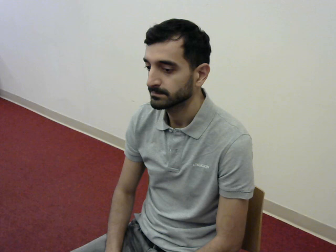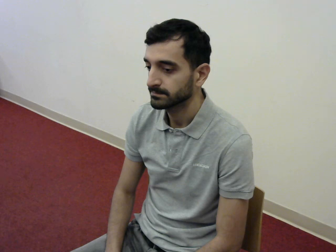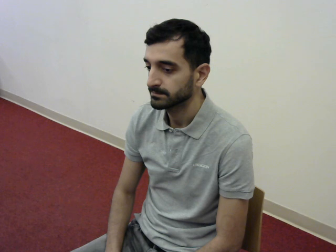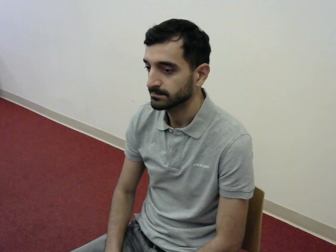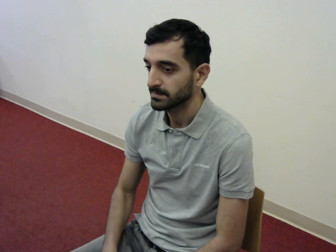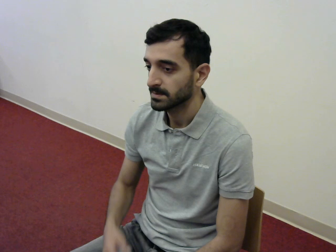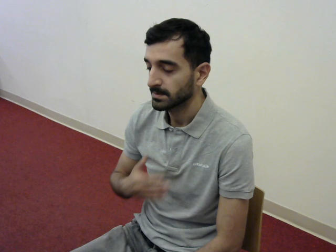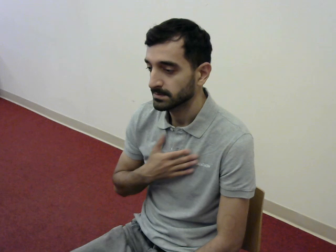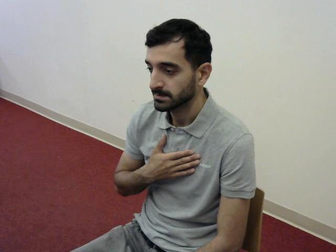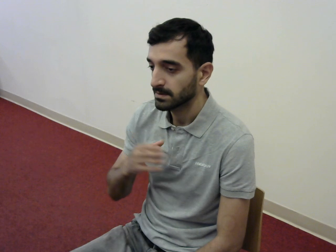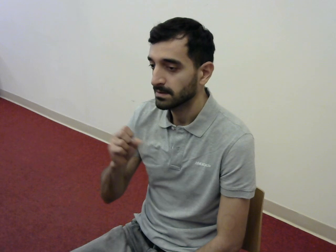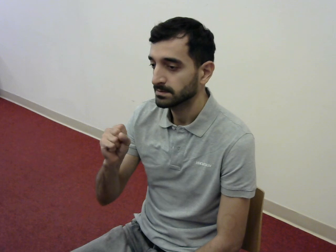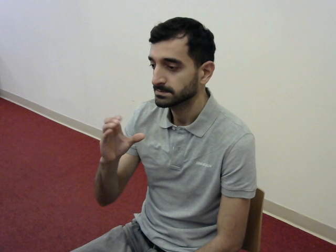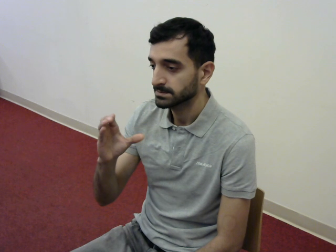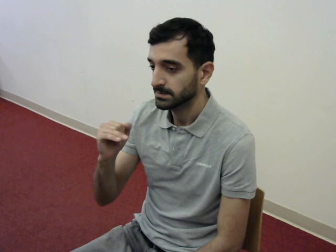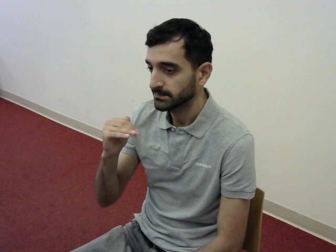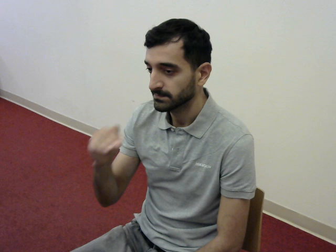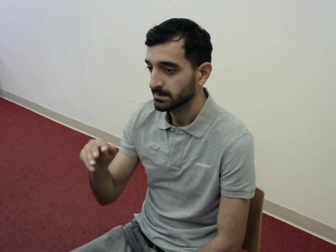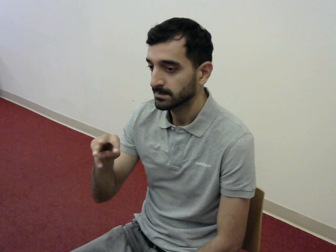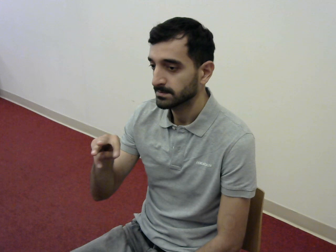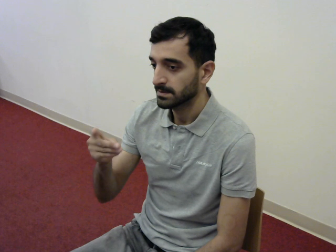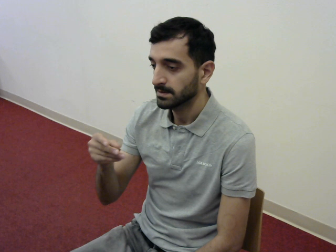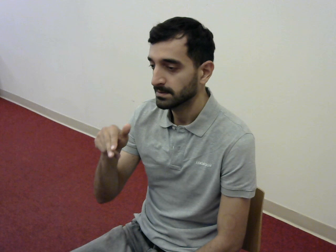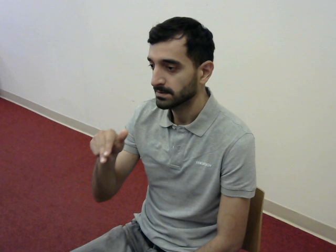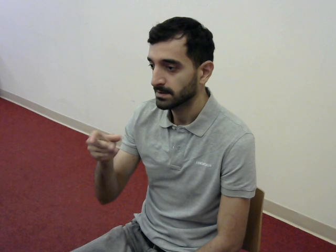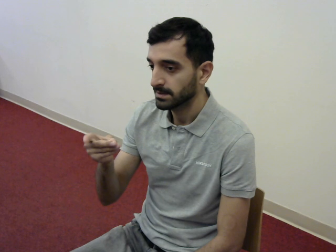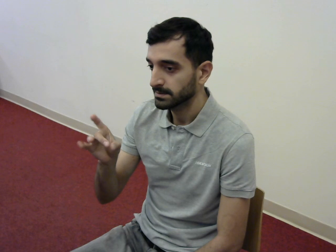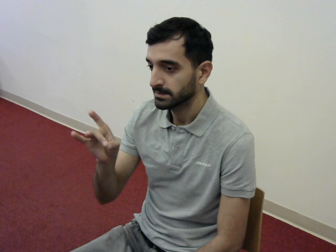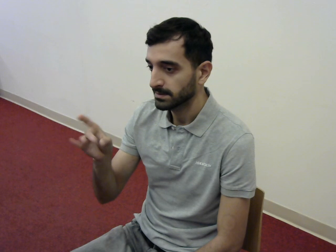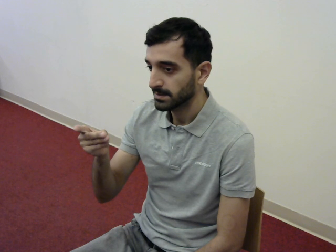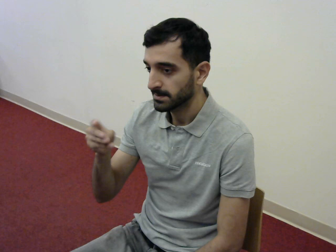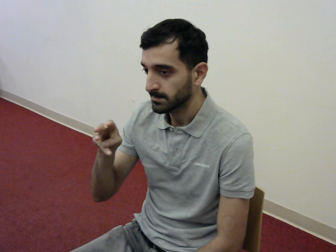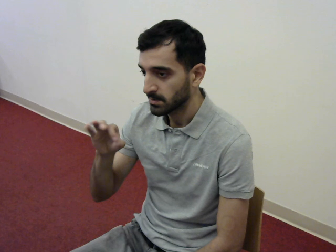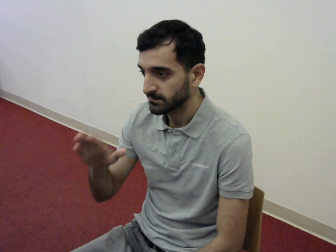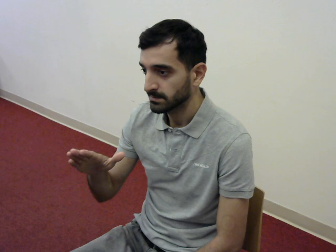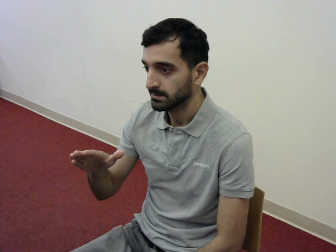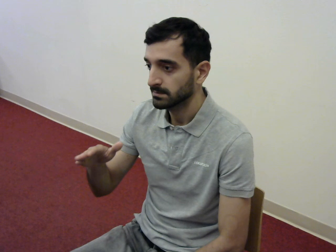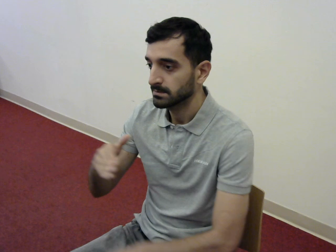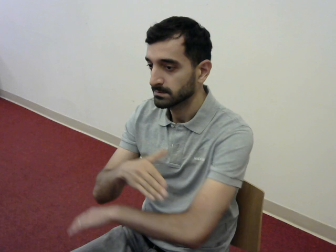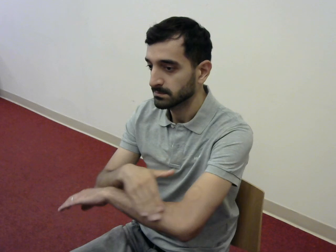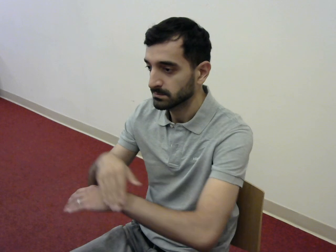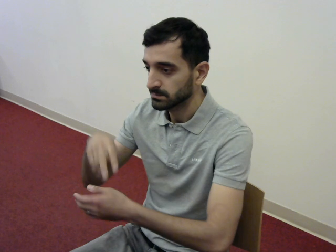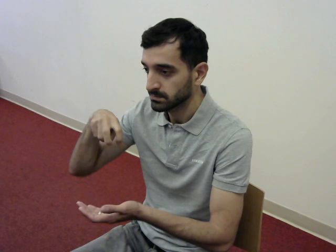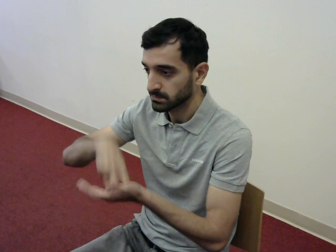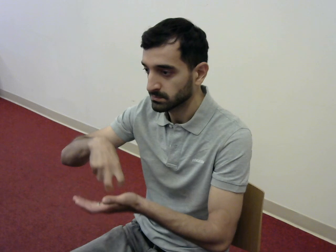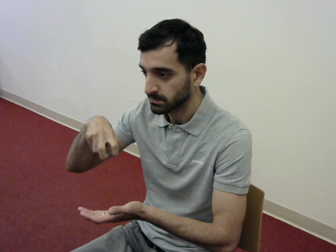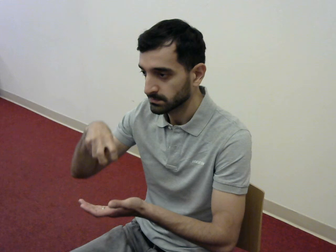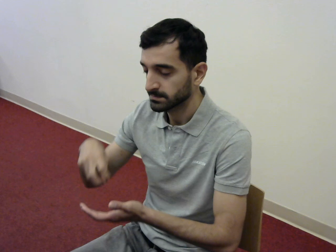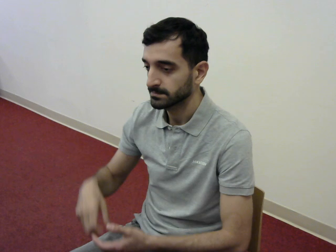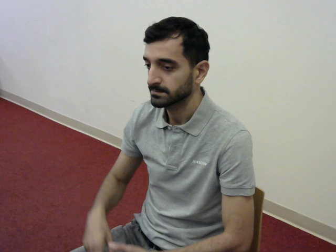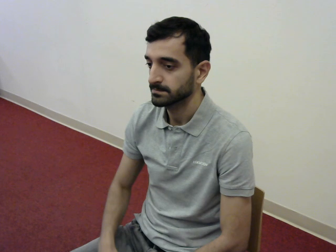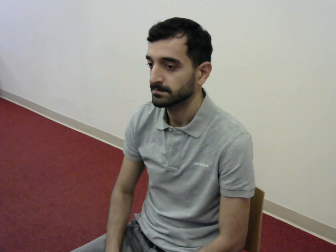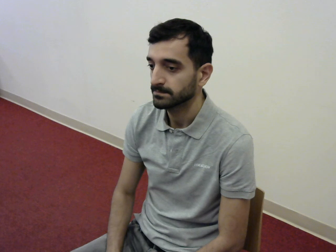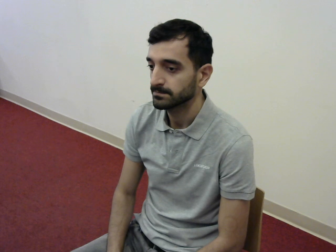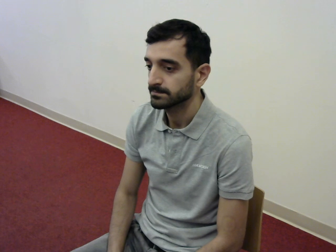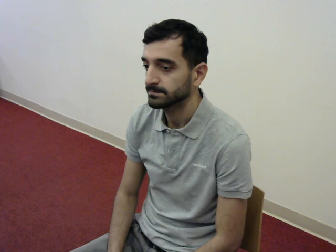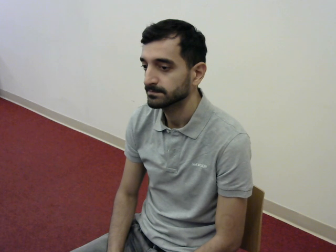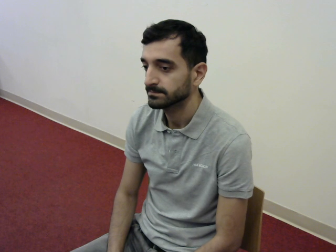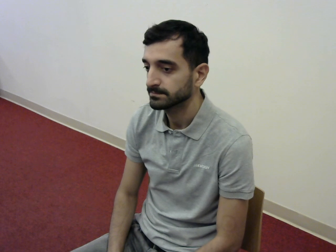Mən Asif Məhərrəmov küçəsində qeydiyyatdayam